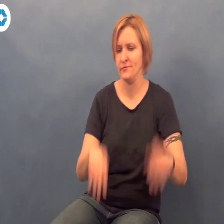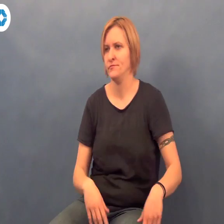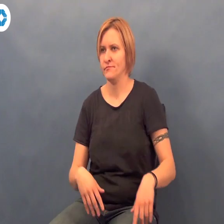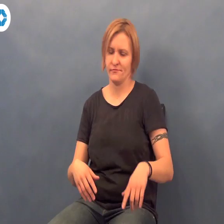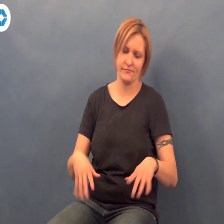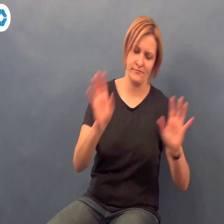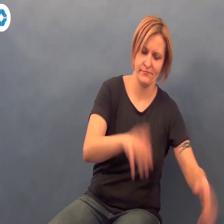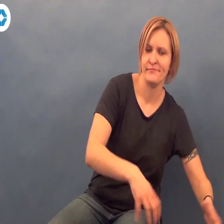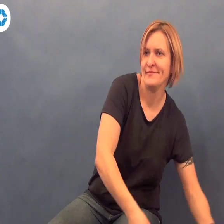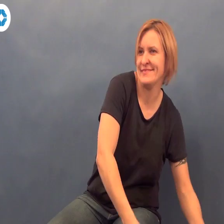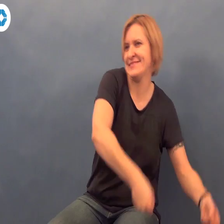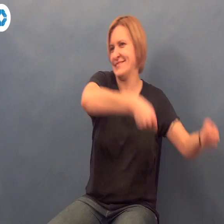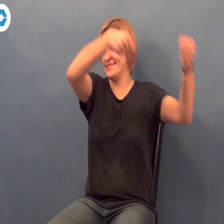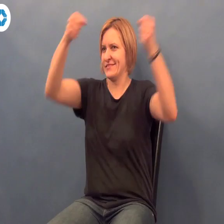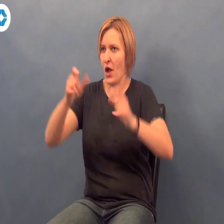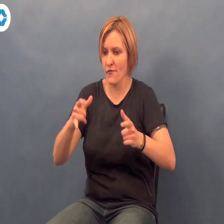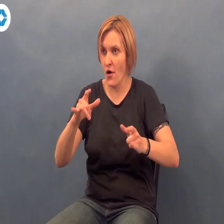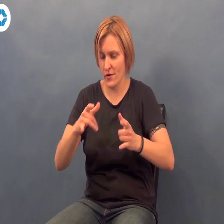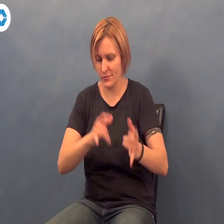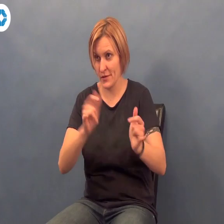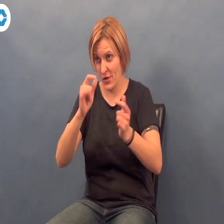Bierze cały pojemnik, stawia go na rowerze.